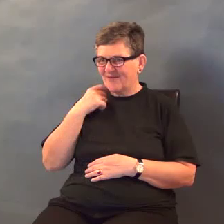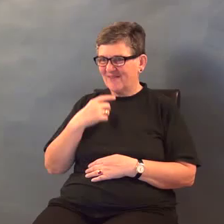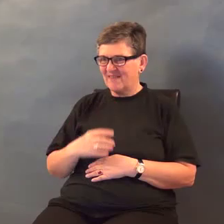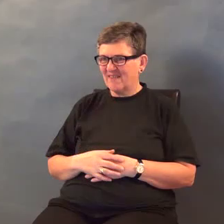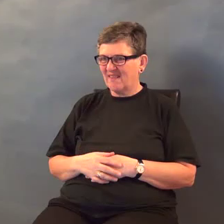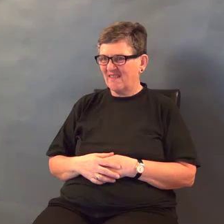Wódka?